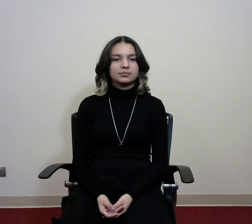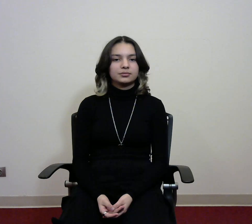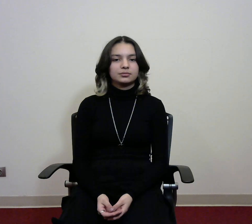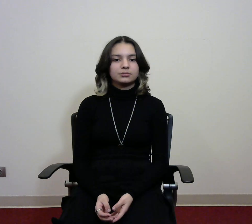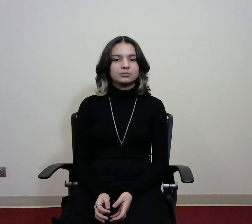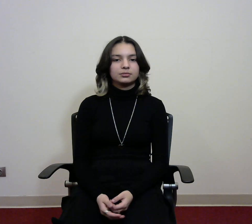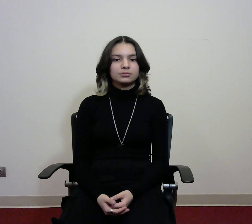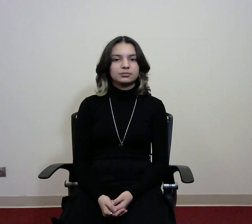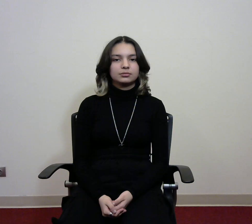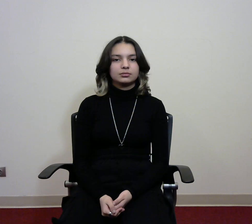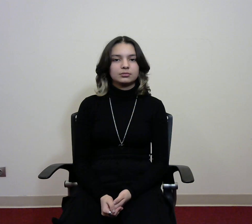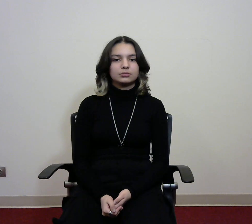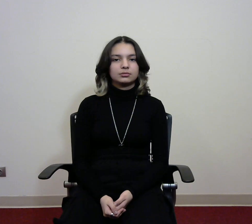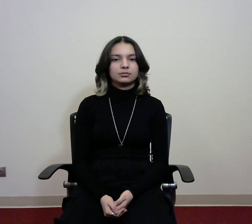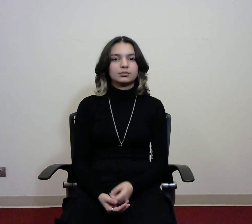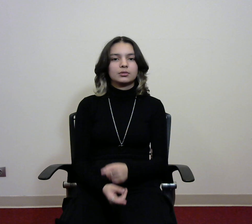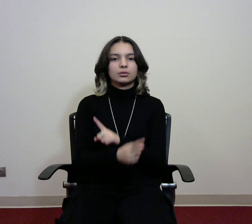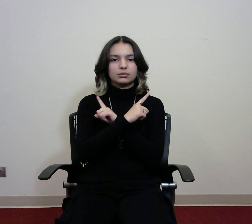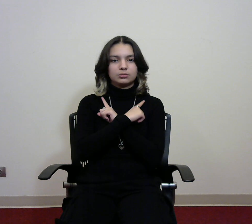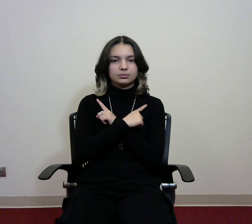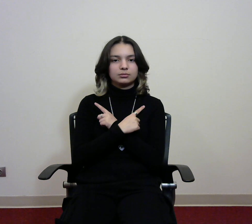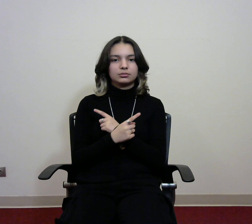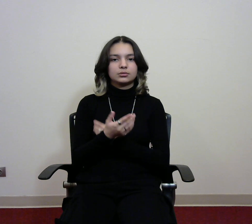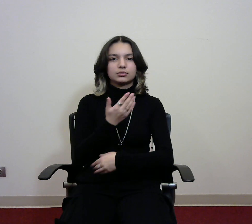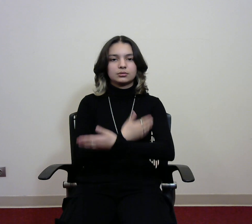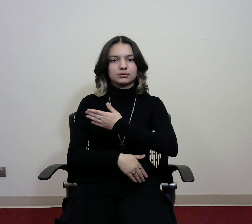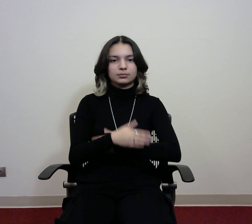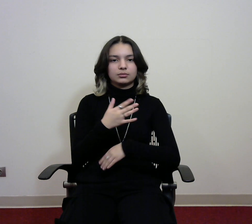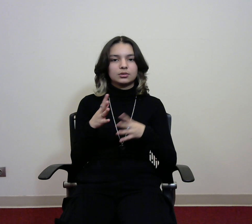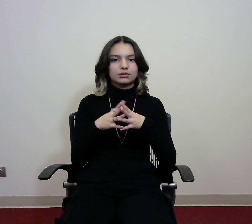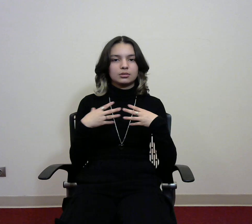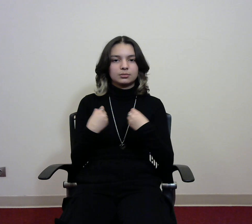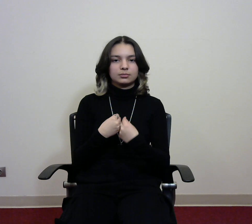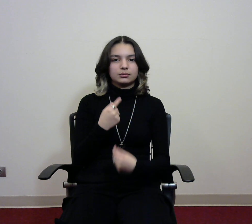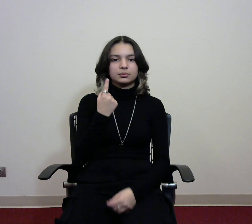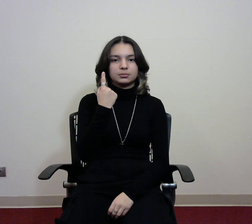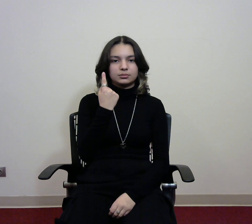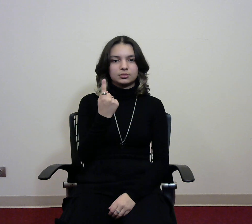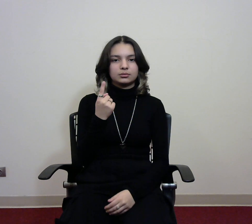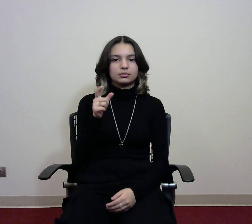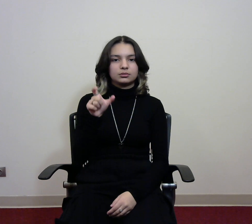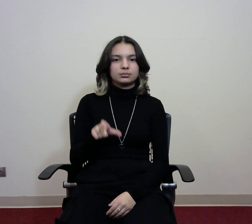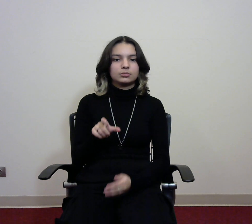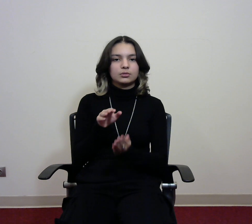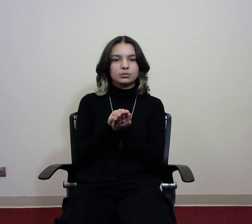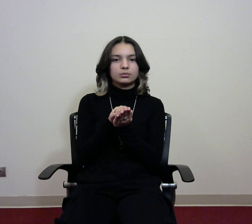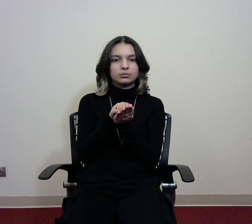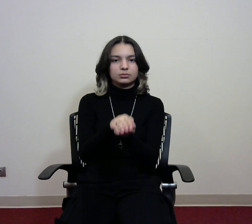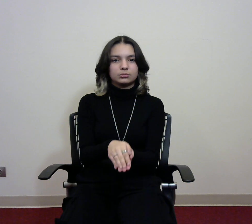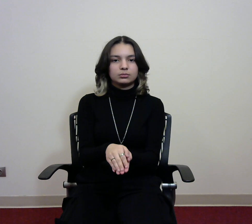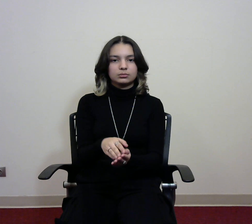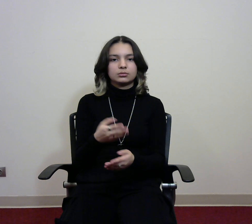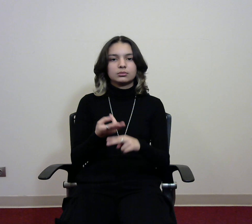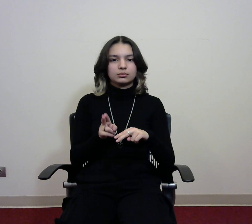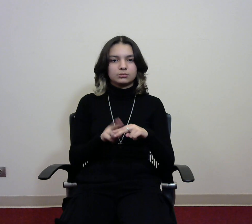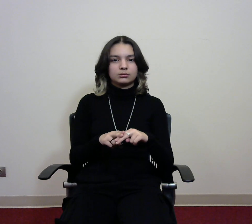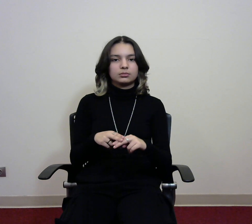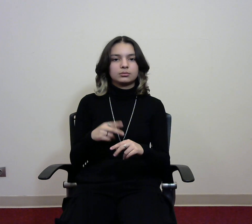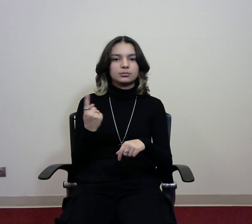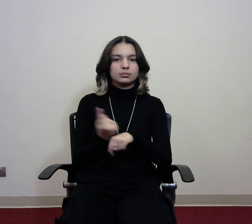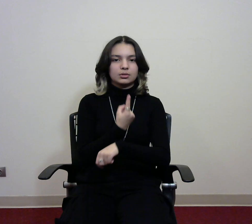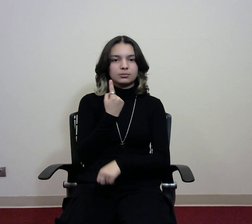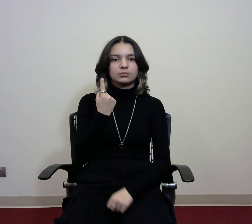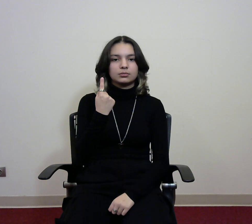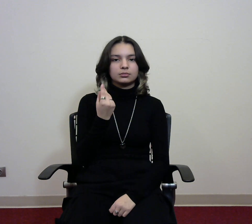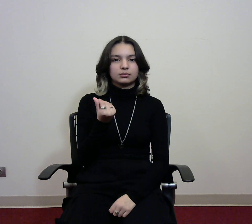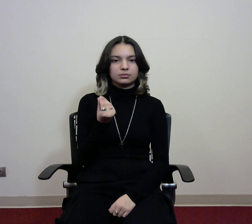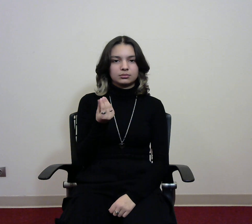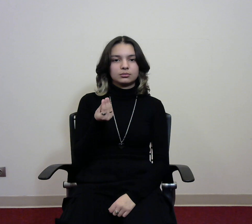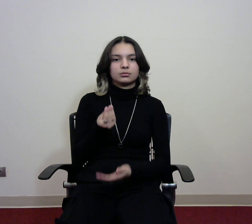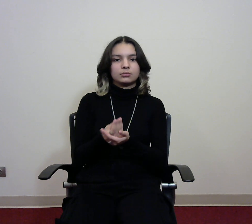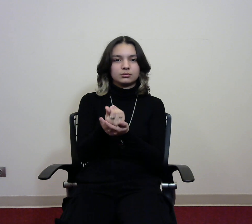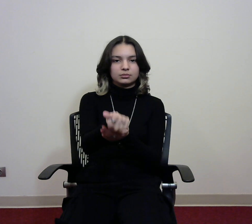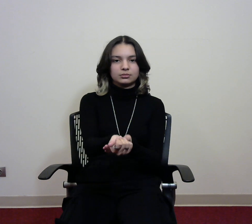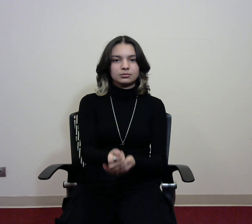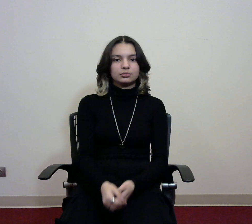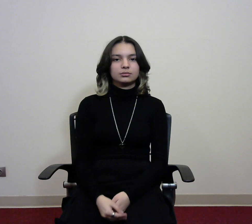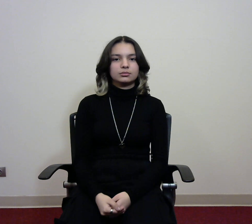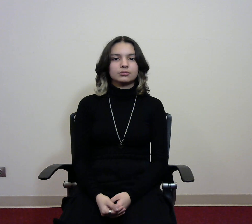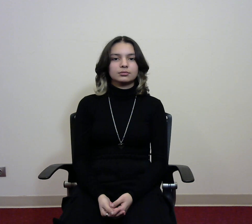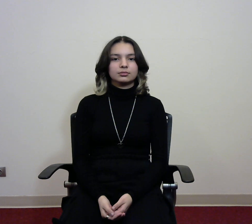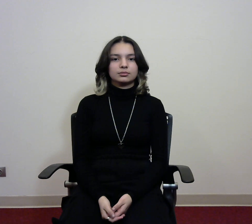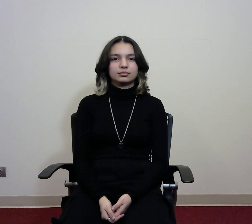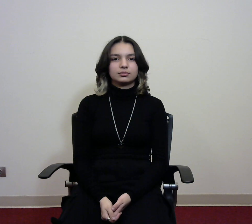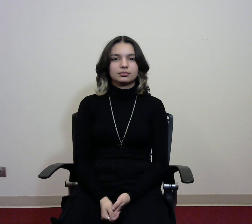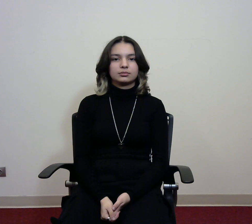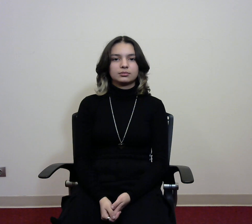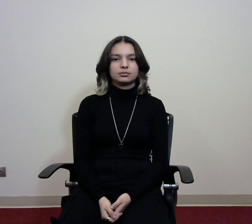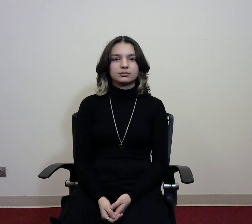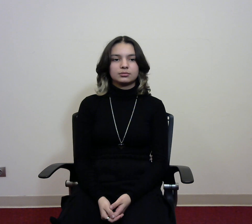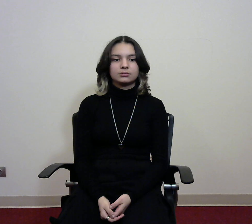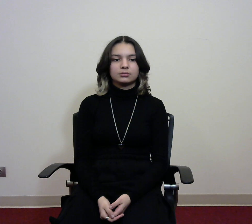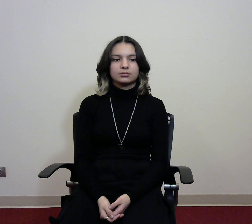Vəfat edən əlilin ailəsindən bir şəxsə dəfn üçün birdəfəlik müavinət ödənilir